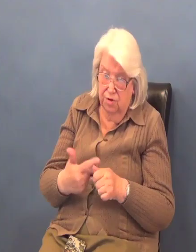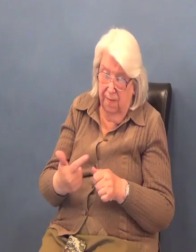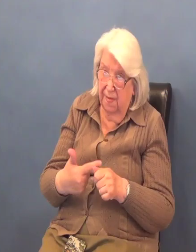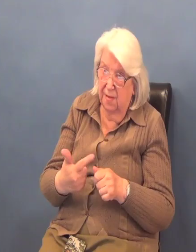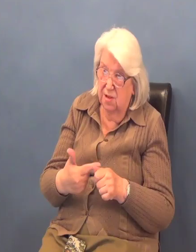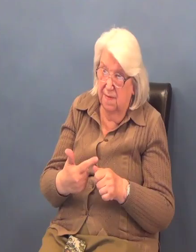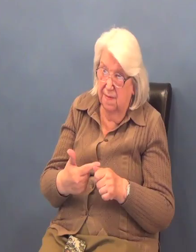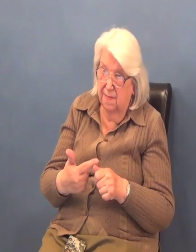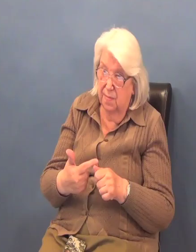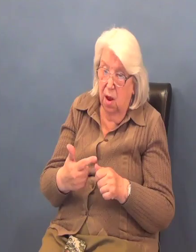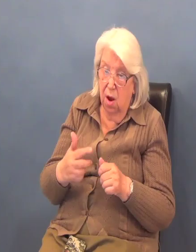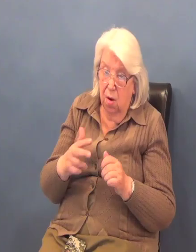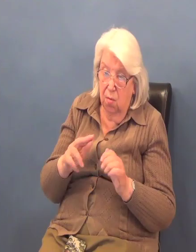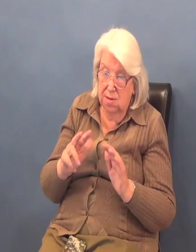Dwudziesty drugi, dwudziesty drugi?